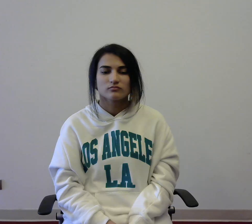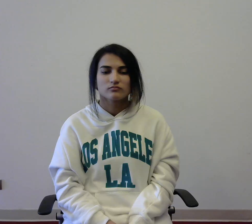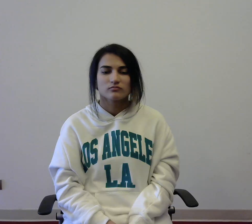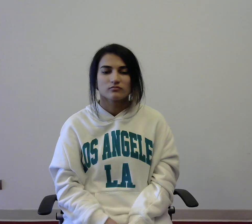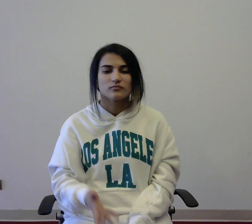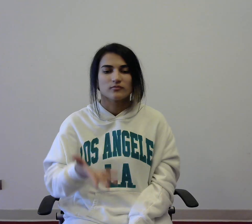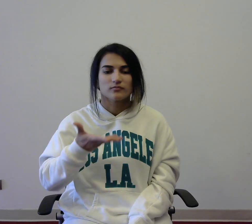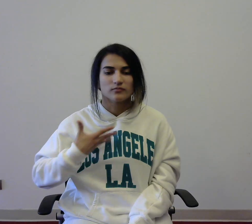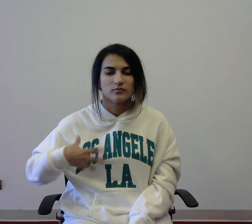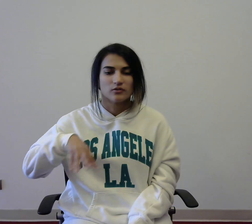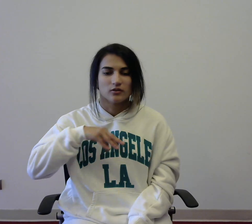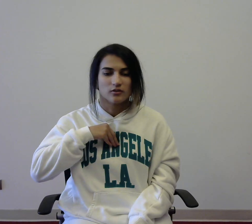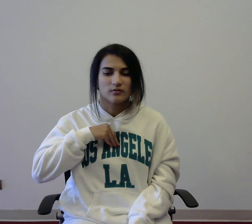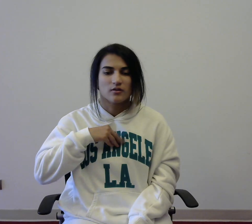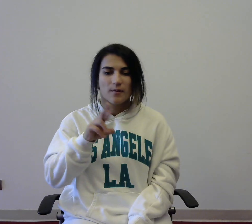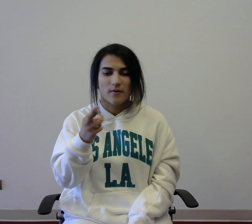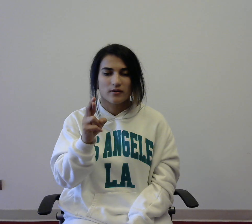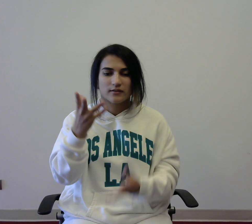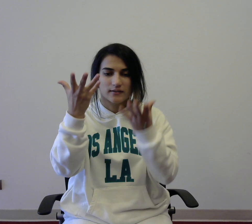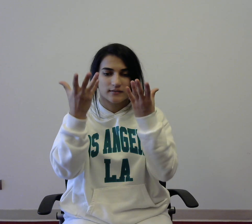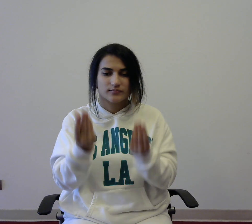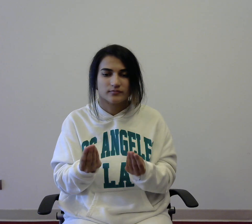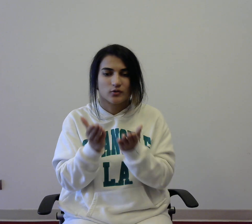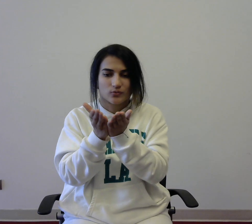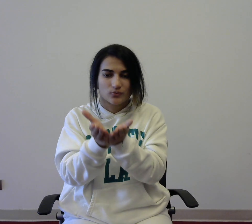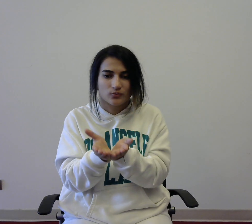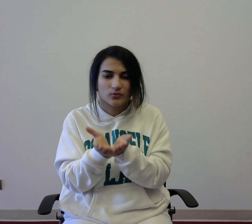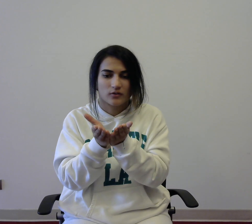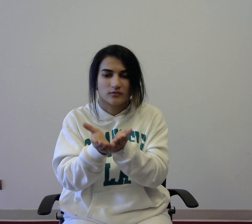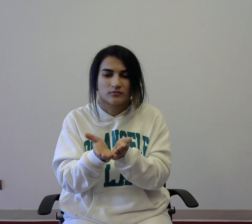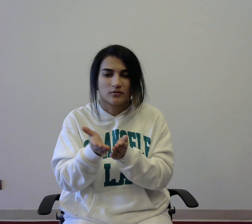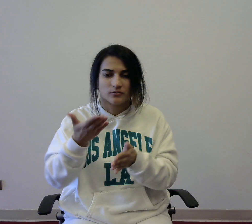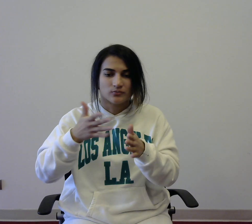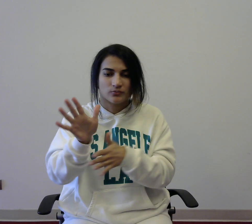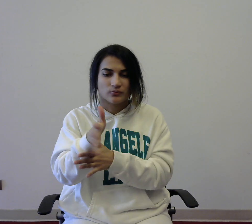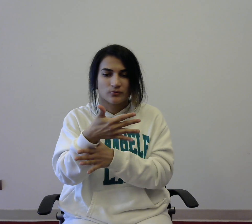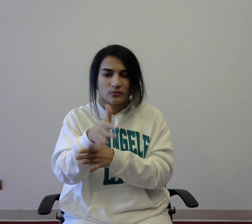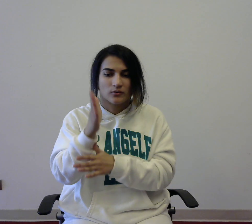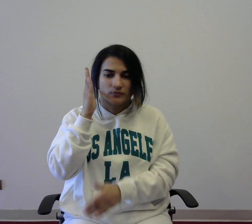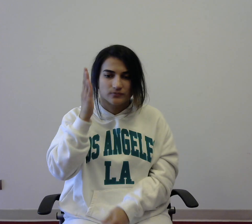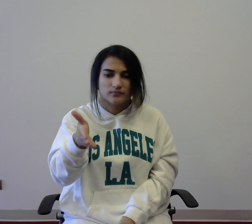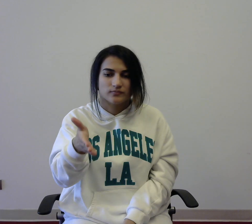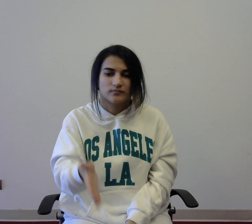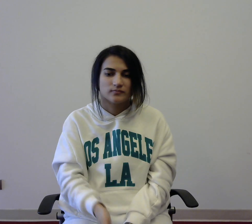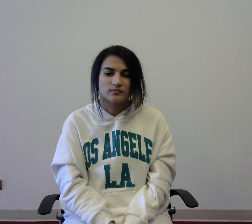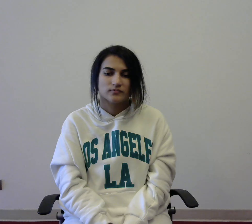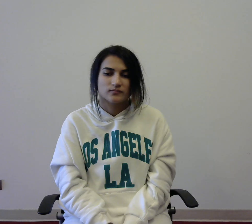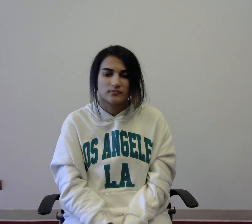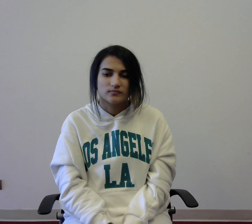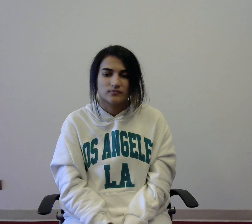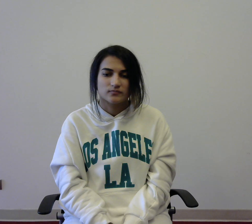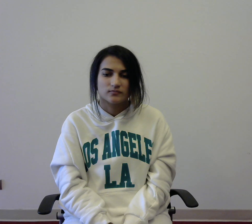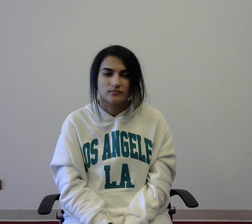Biz cümə günü gəmi gəzintisində olacağıq